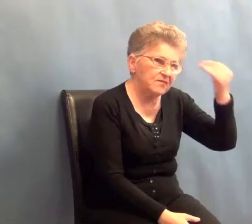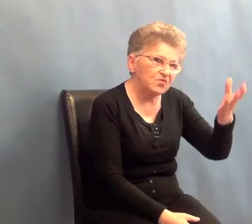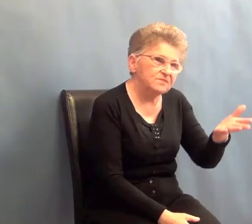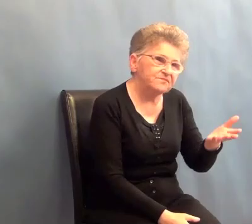Zapomniałam.